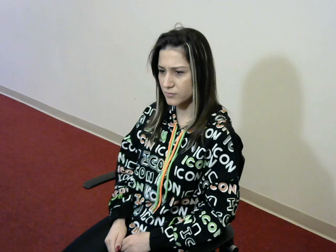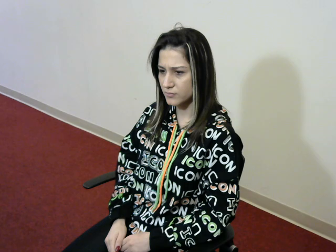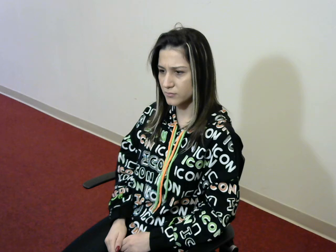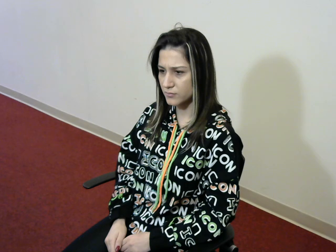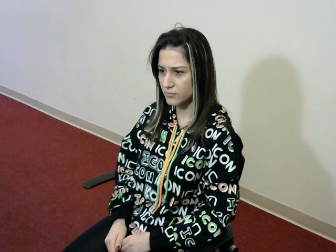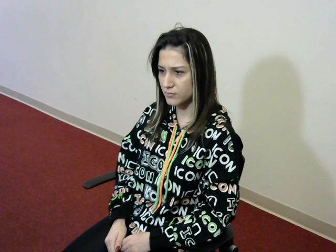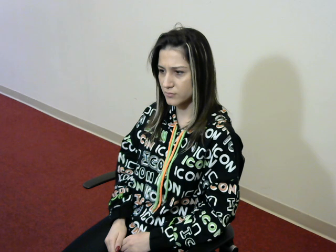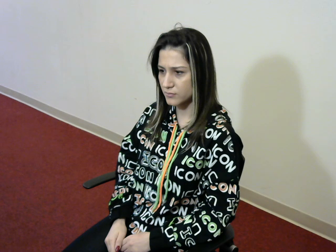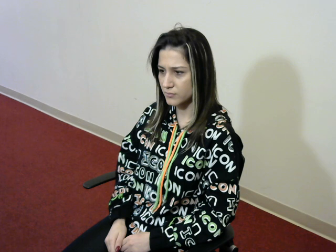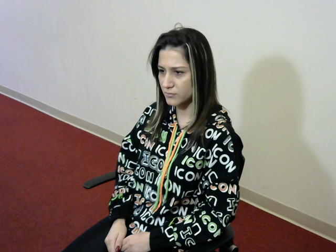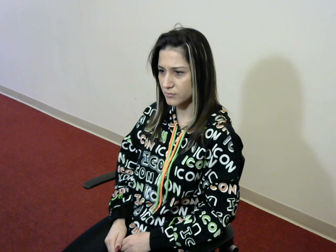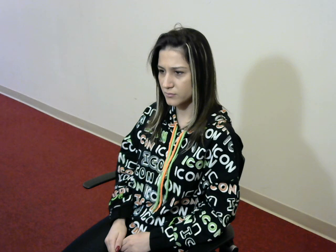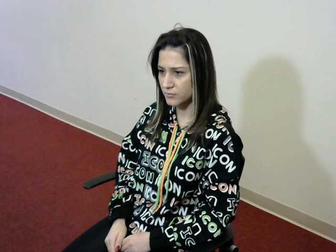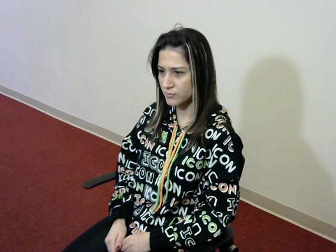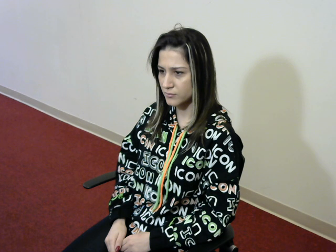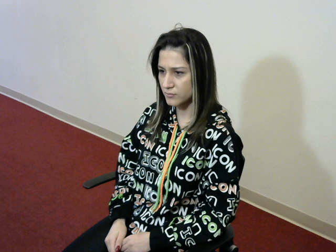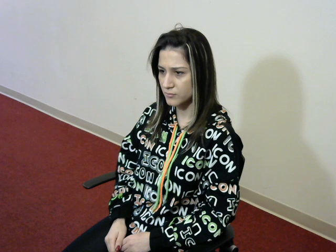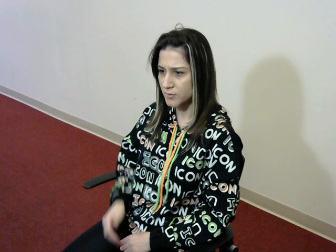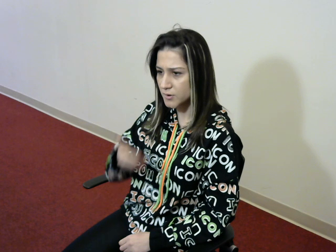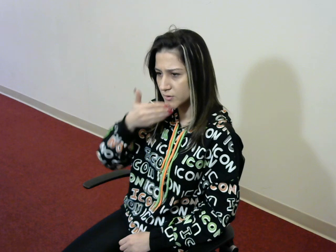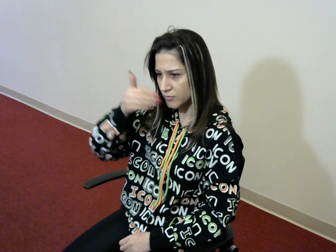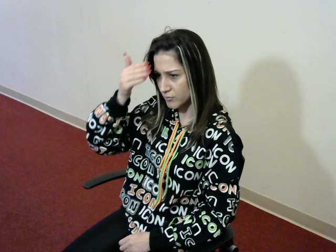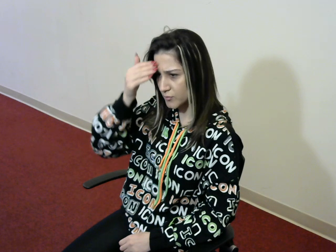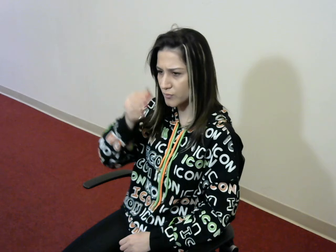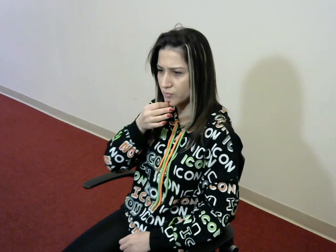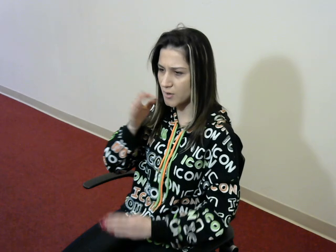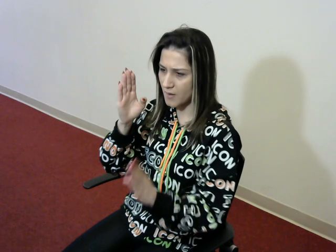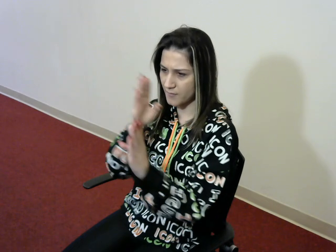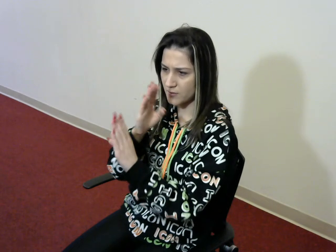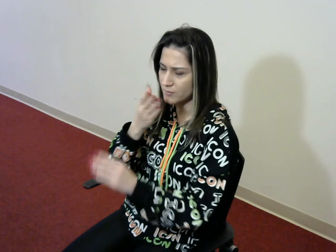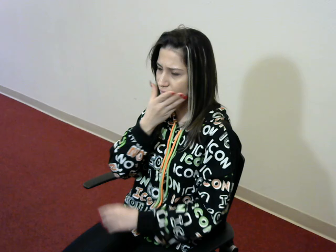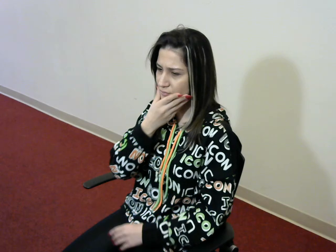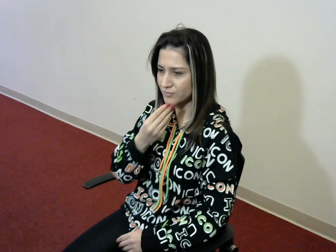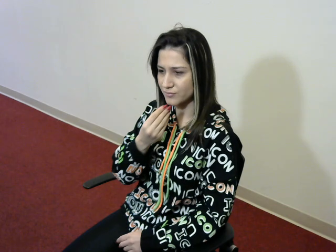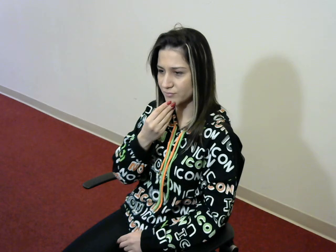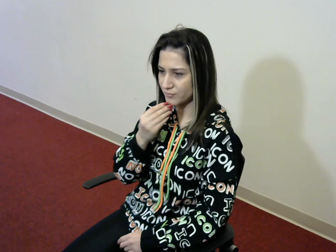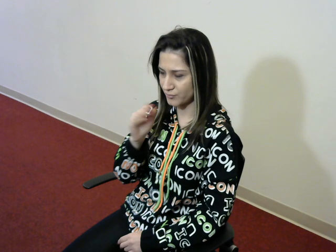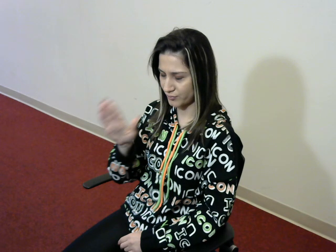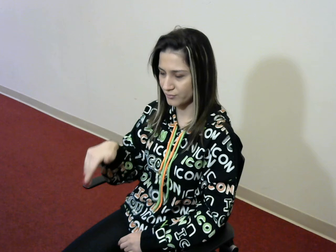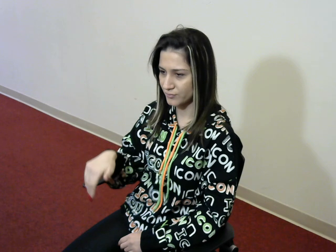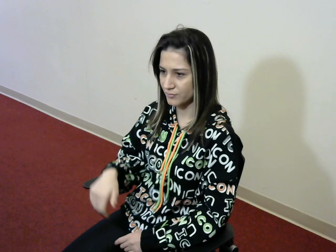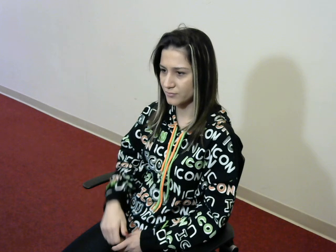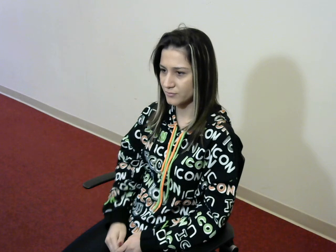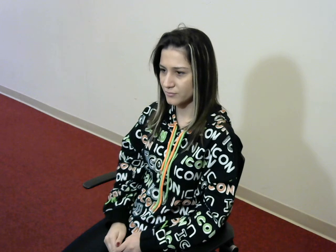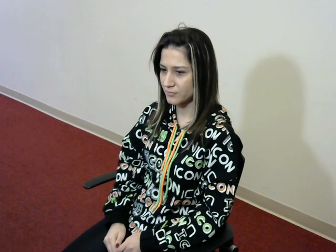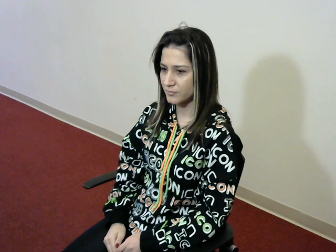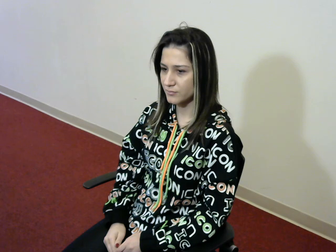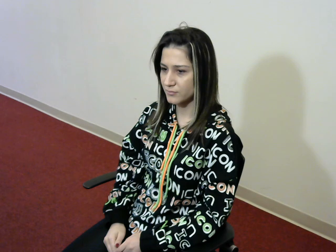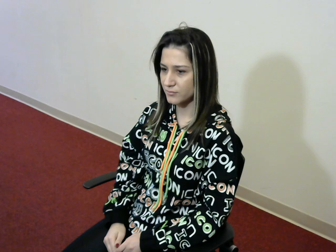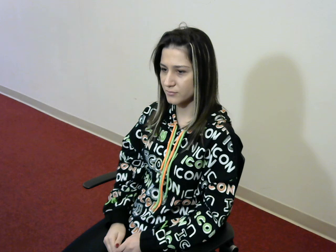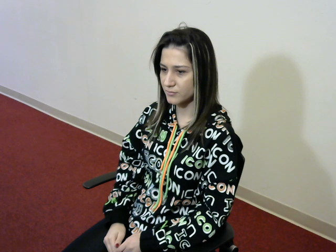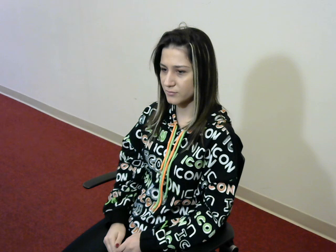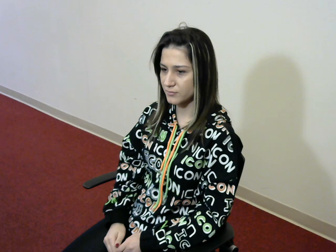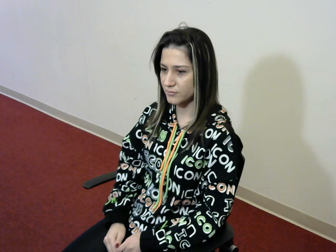Yazda havalar qəşəng olur